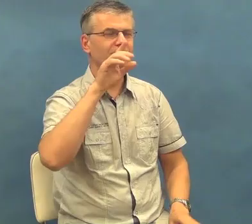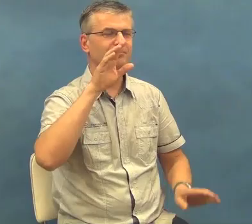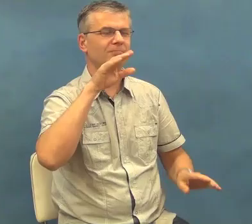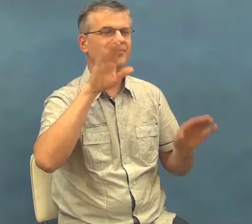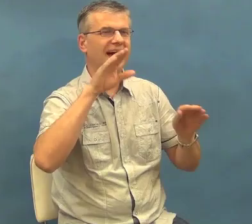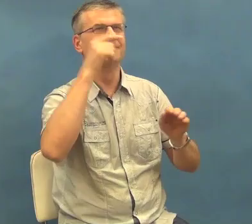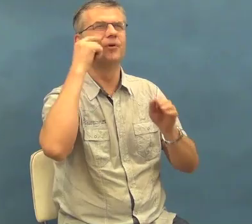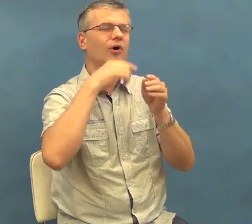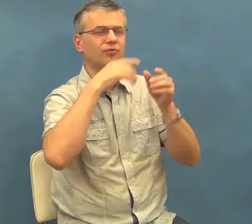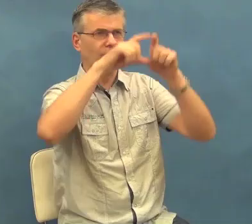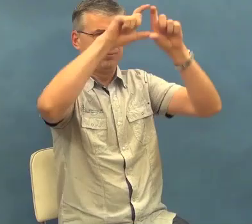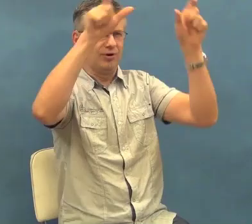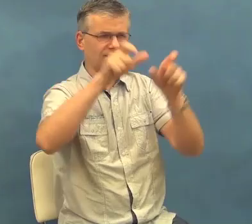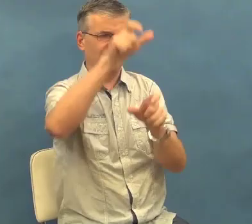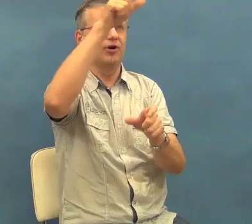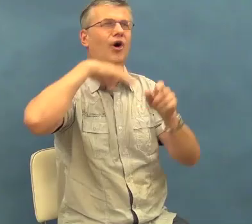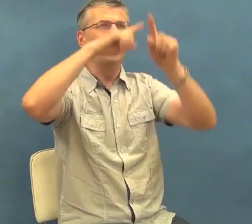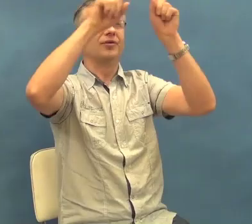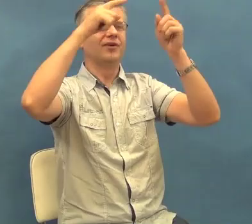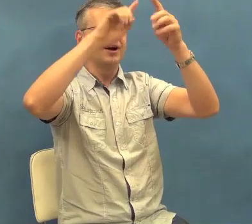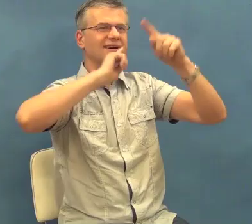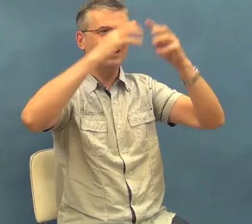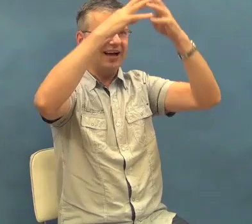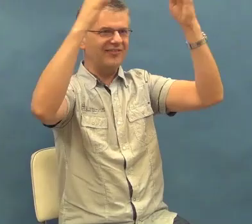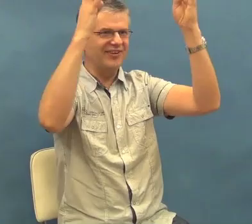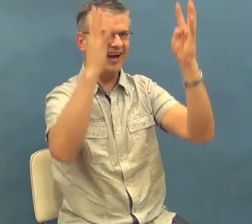Zauważa, że ptak siedzi w metalowej klatce w bloku naprzeciwko.